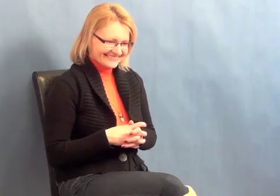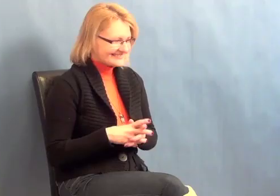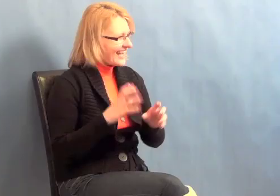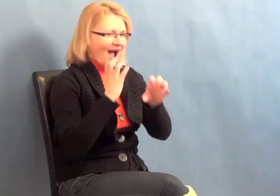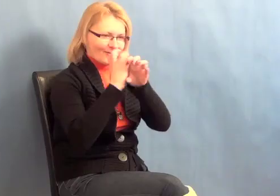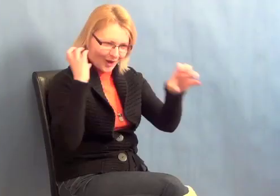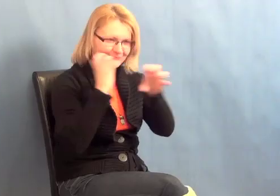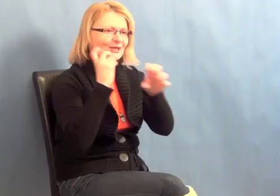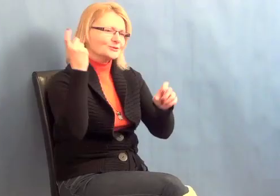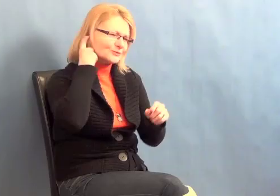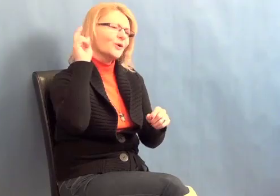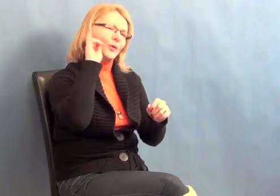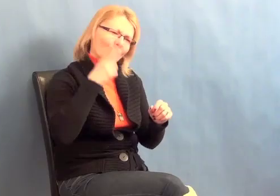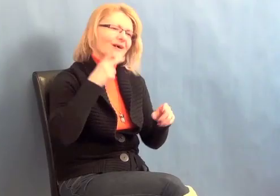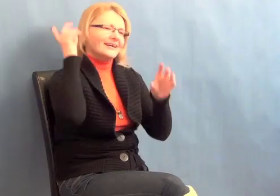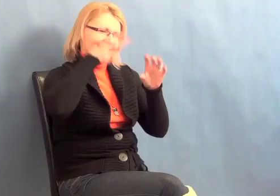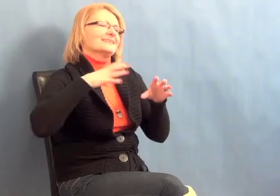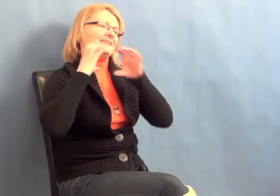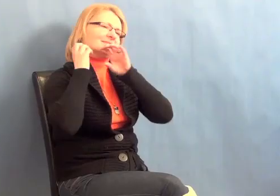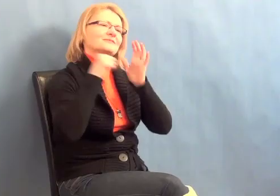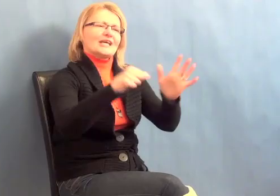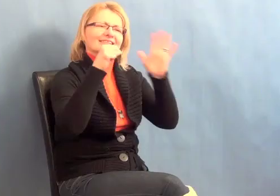Słyszący i Głusi razem jadą autobusem na wycieczkę.